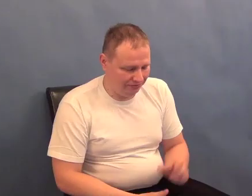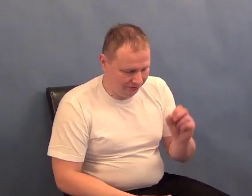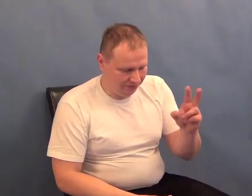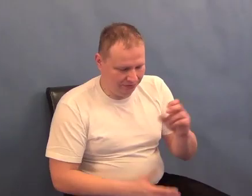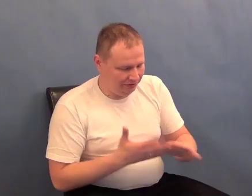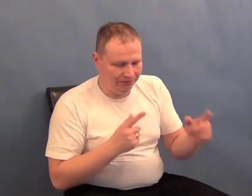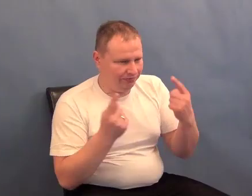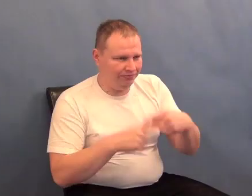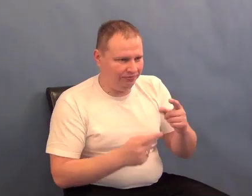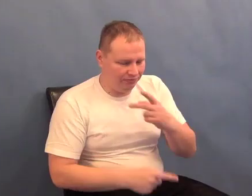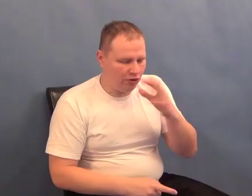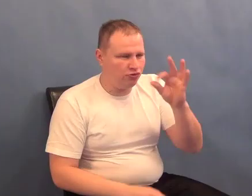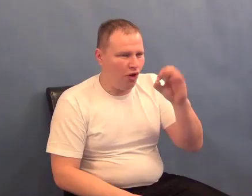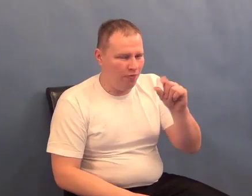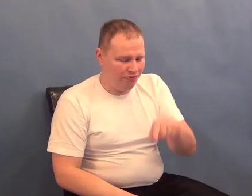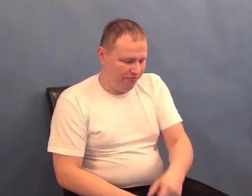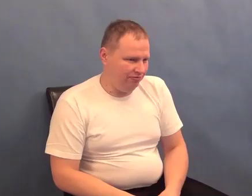Tak. Widzę, że jest bez szlabanu i do tego znak z napisem "stop".